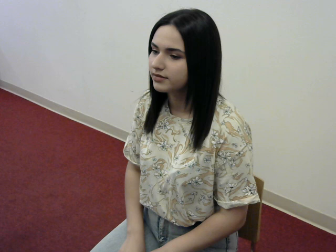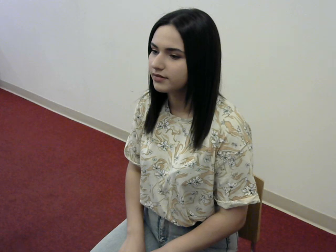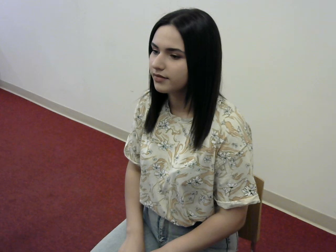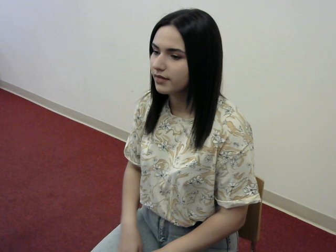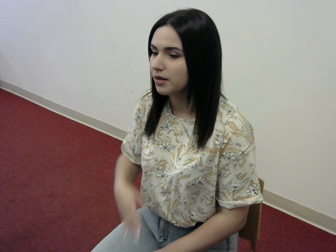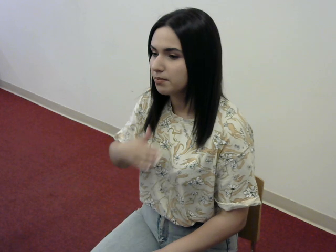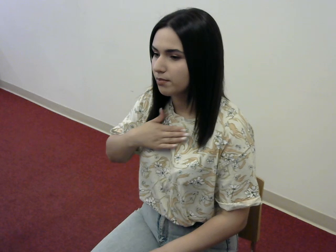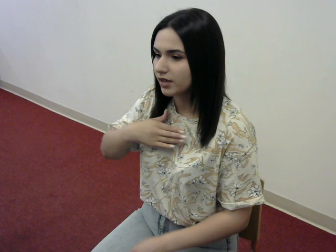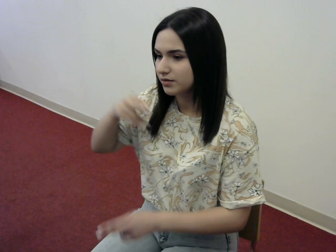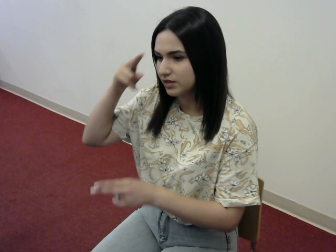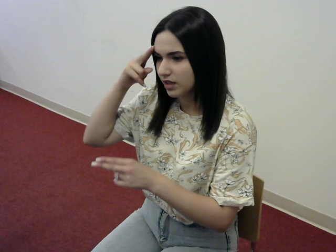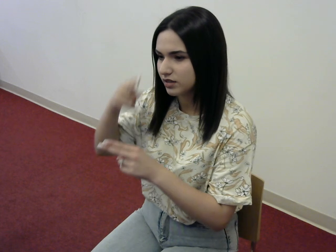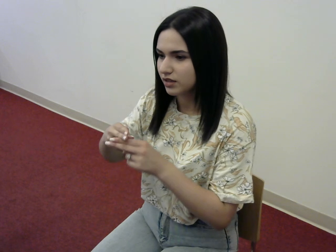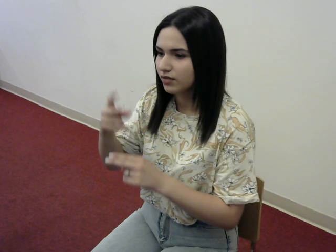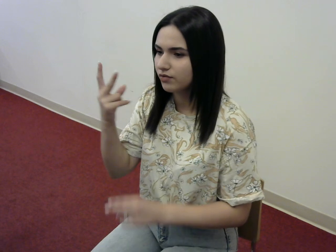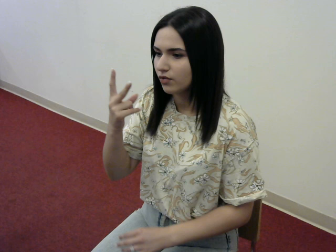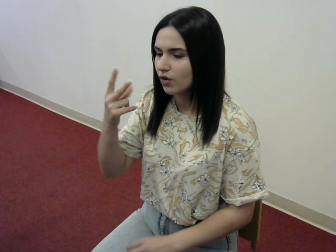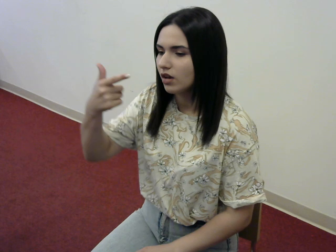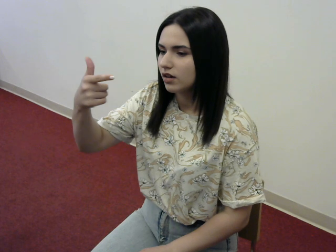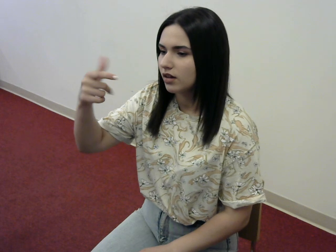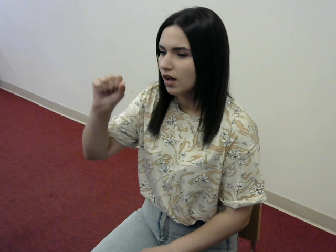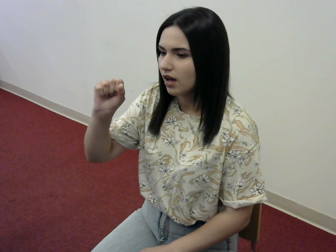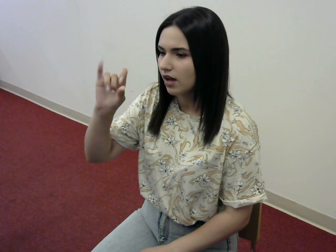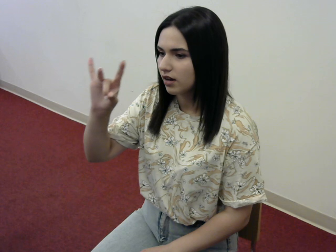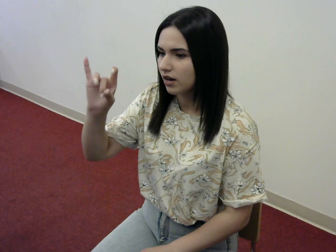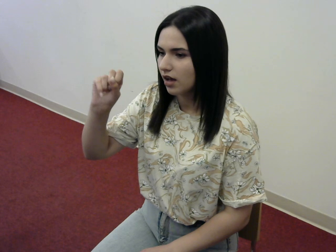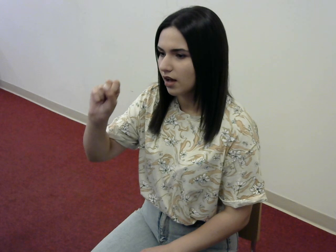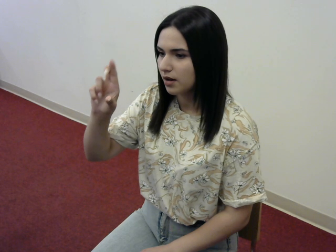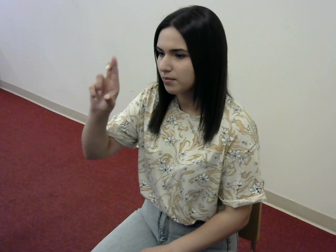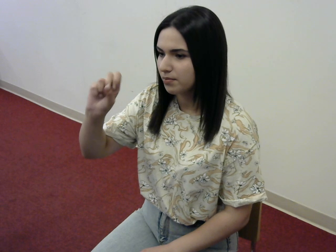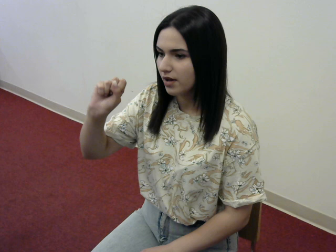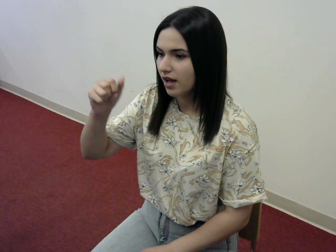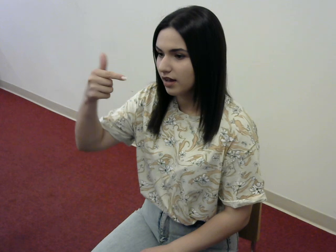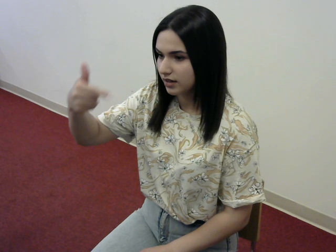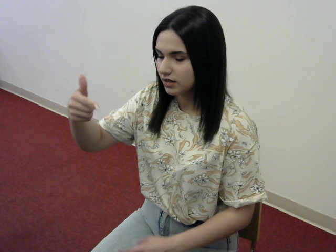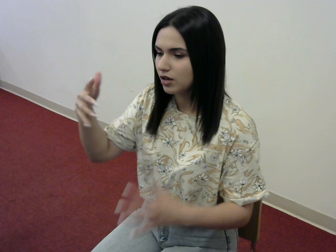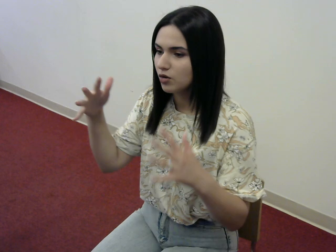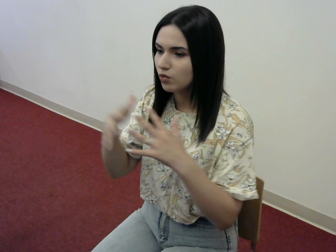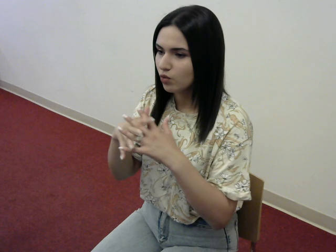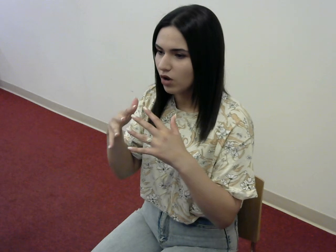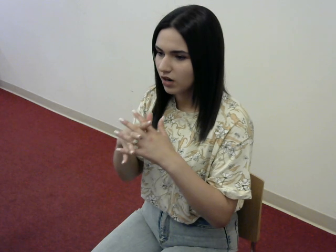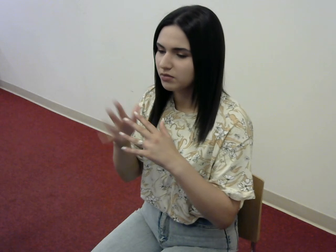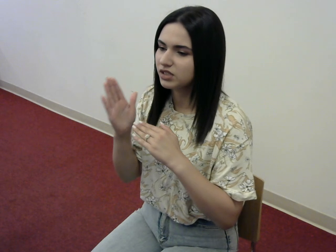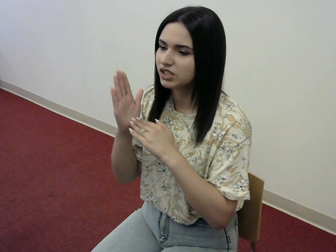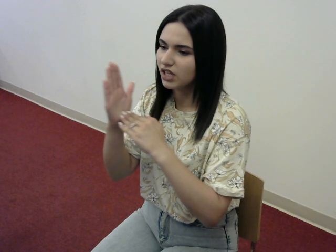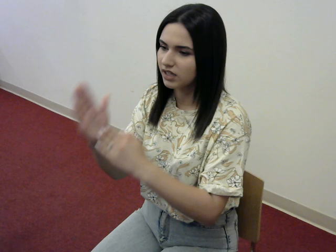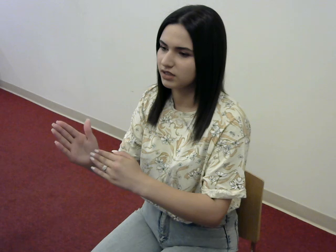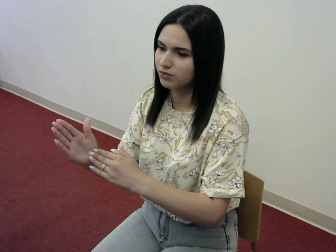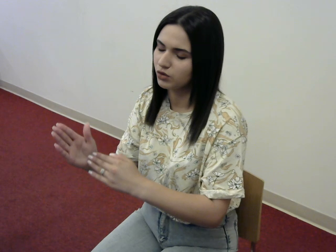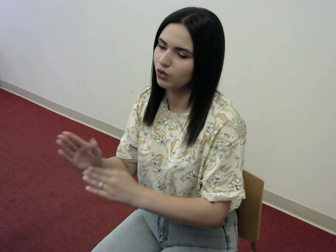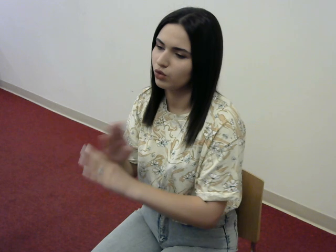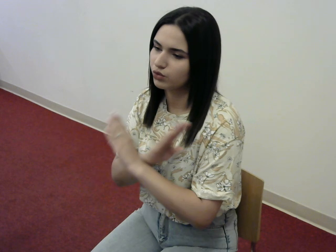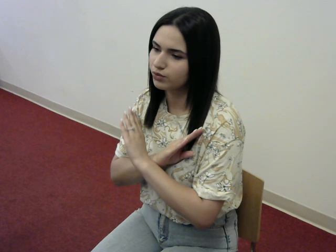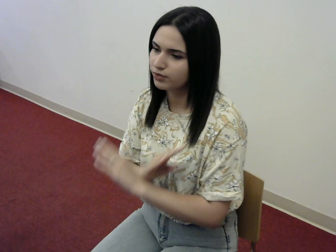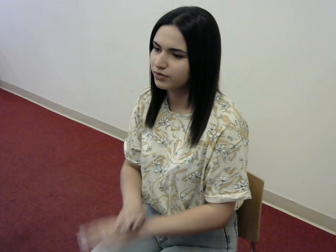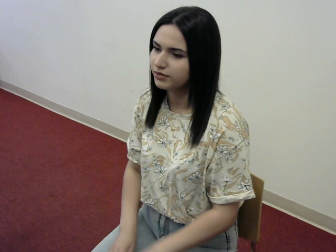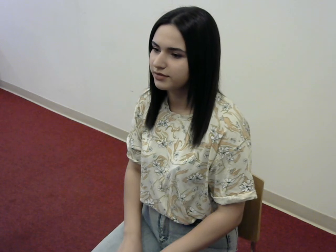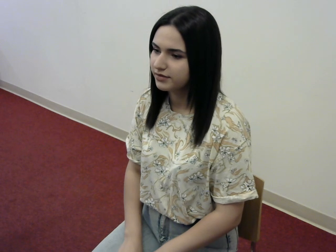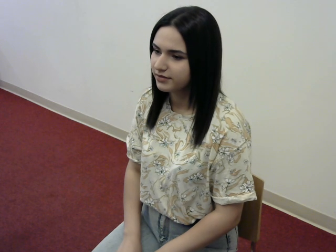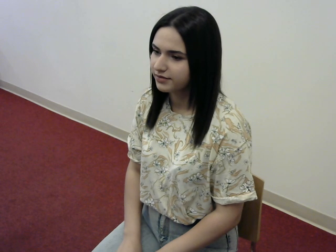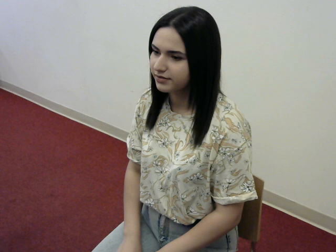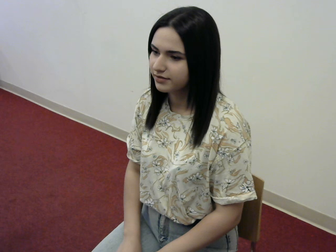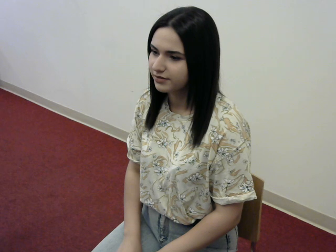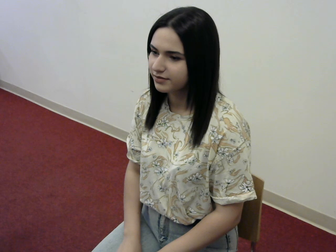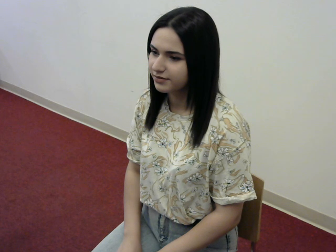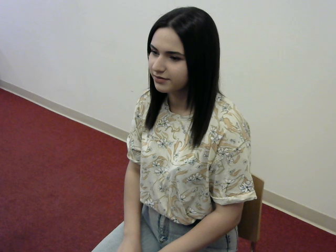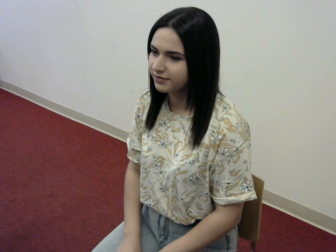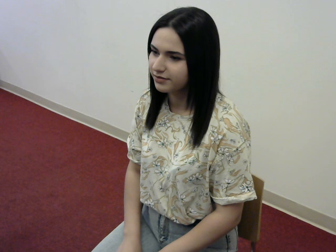Mənim qardaşım 2-ci Qarabağ müharibəsində şəhid olub